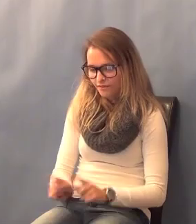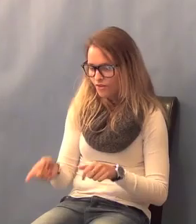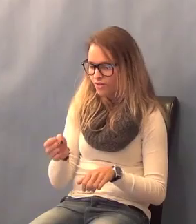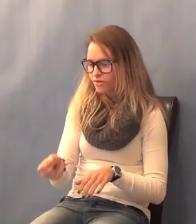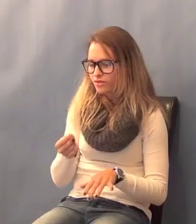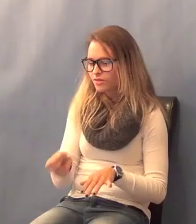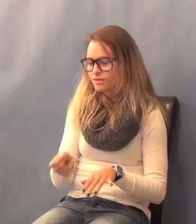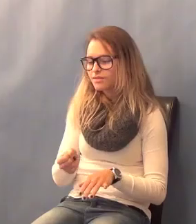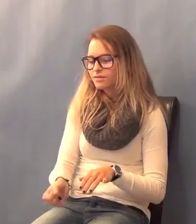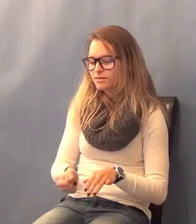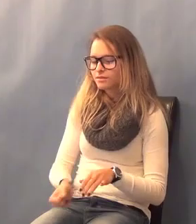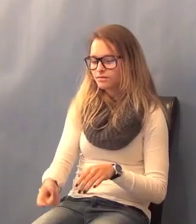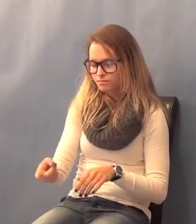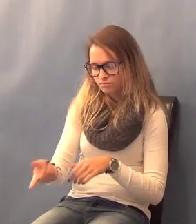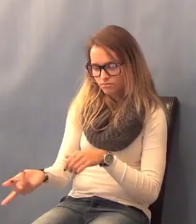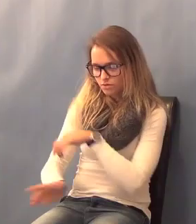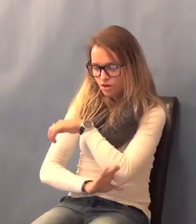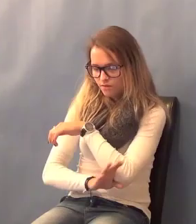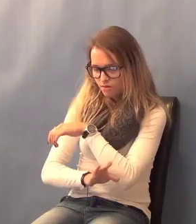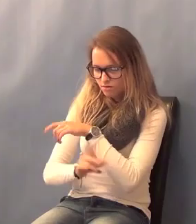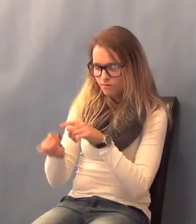Nie wolno piłować drzewa.